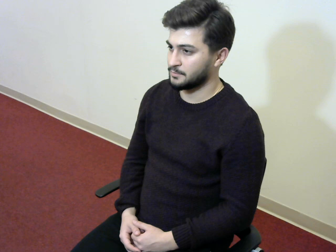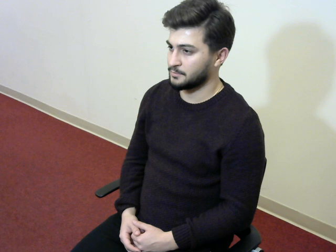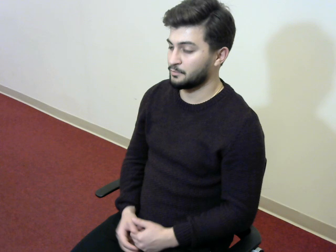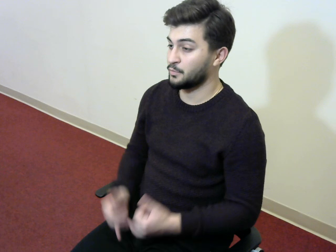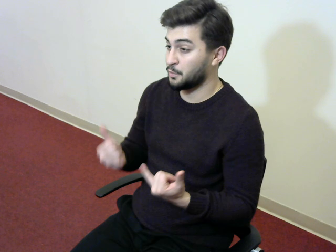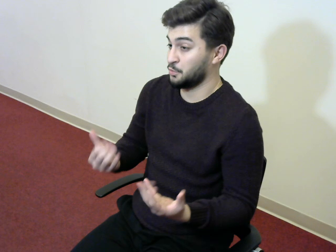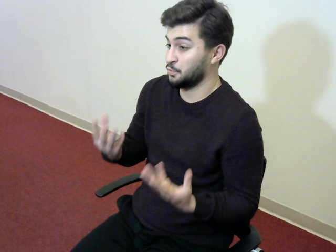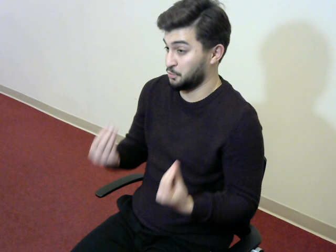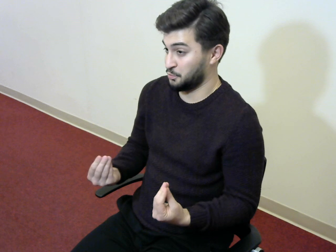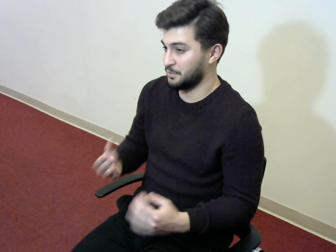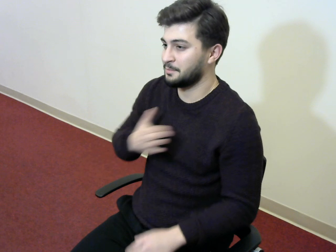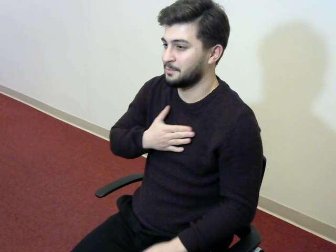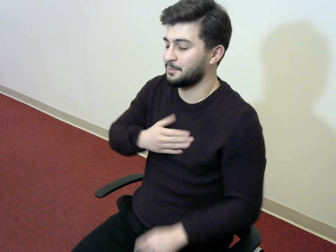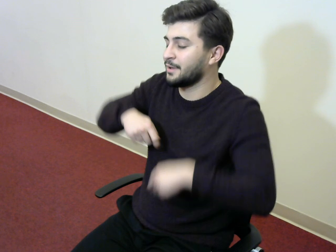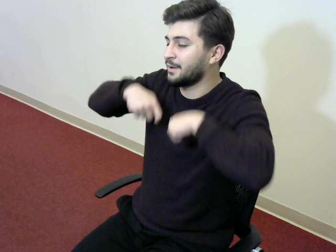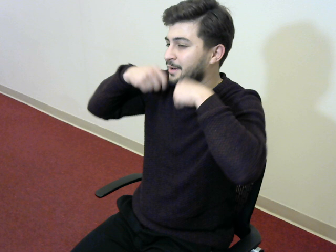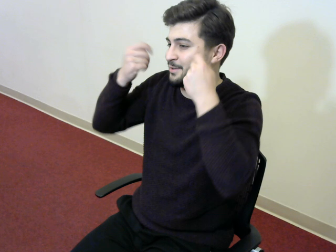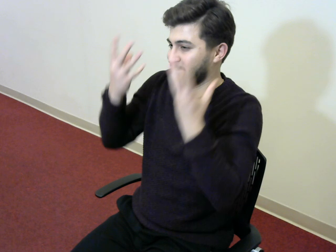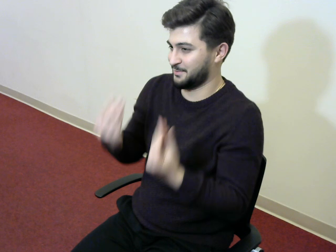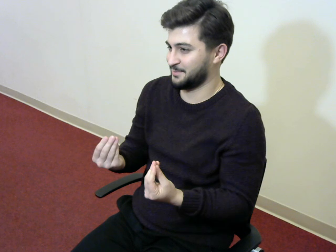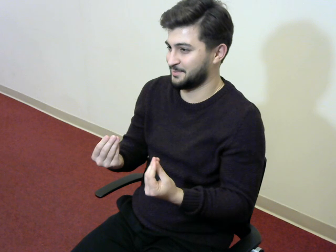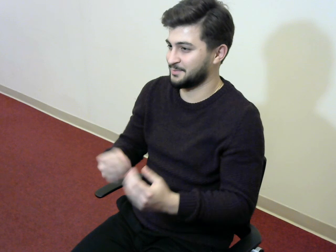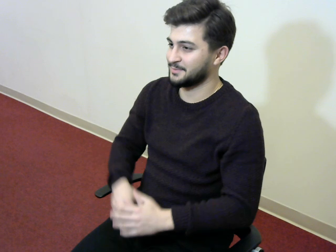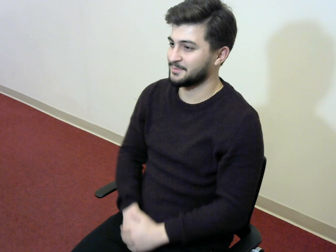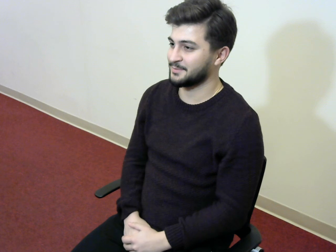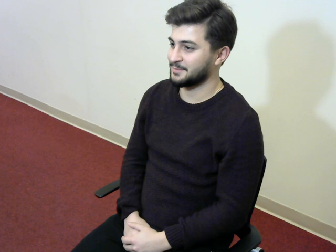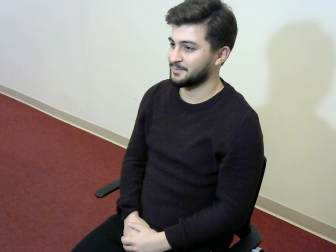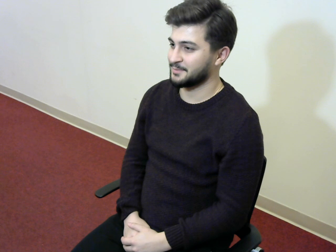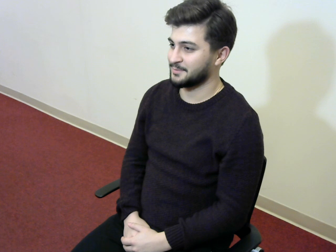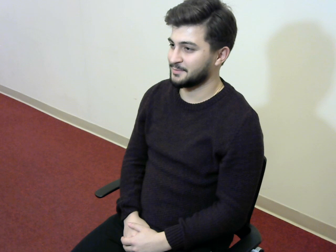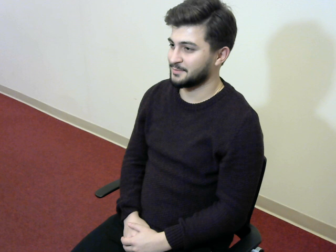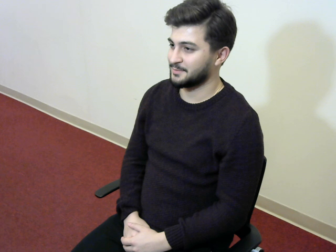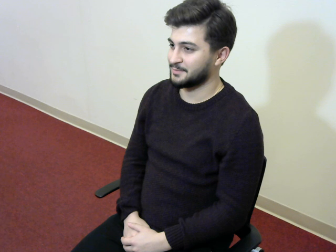Bu gün mənim ad günümdür